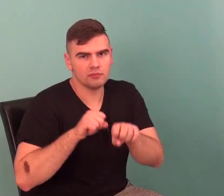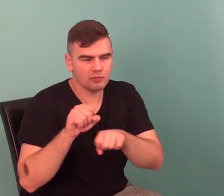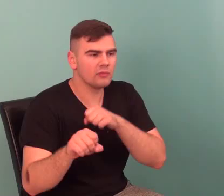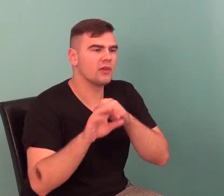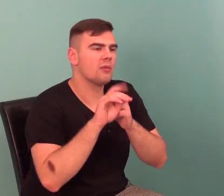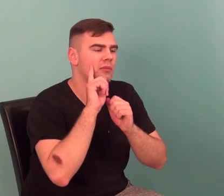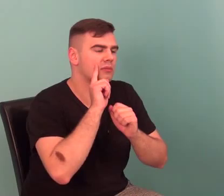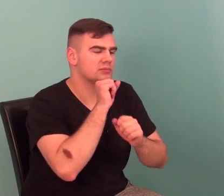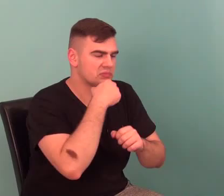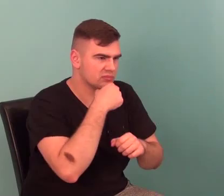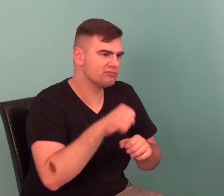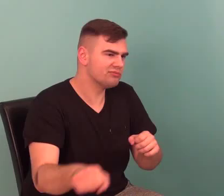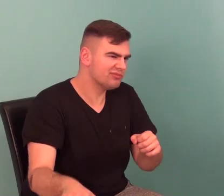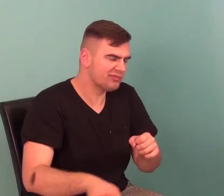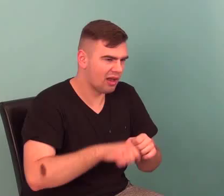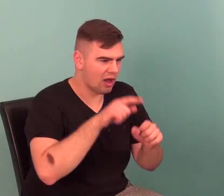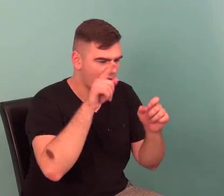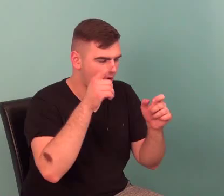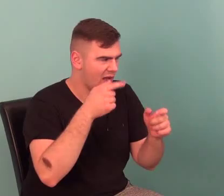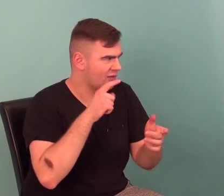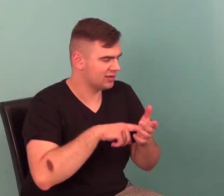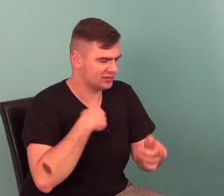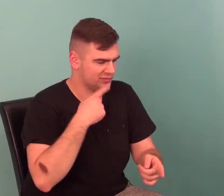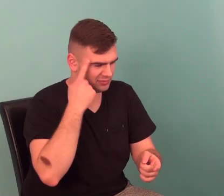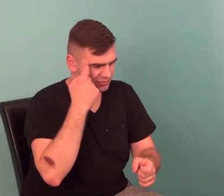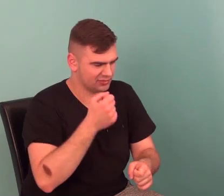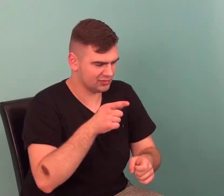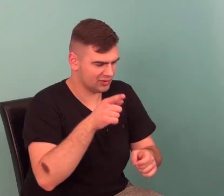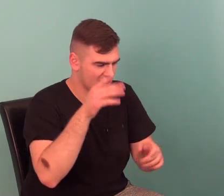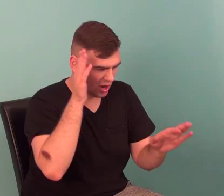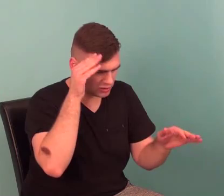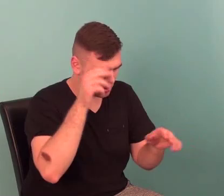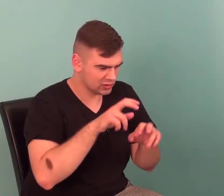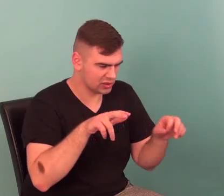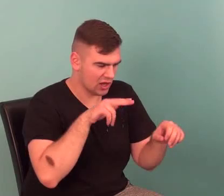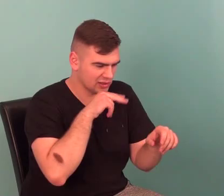Bo pojawia się stary mężczyzna, który ciągnie coś, właśnie zastanawiam się, czy to osioł czy koza.